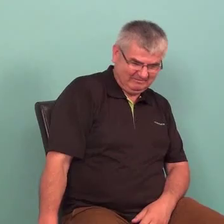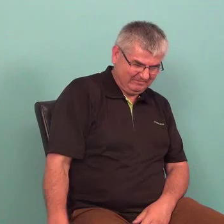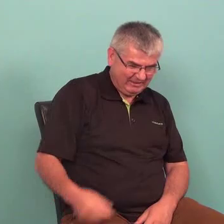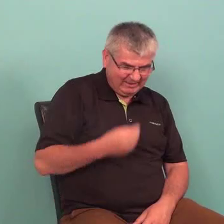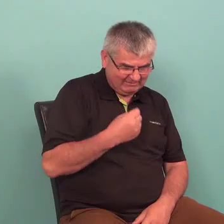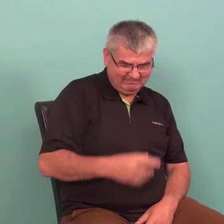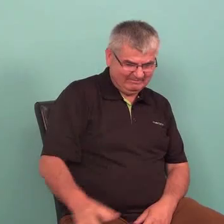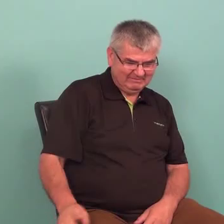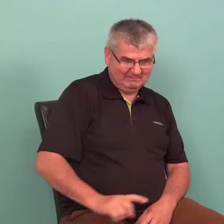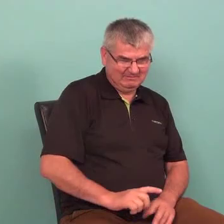Koza chce jeść, ale on jej nie pozwala.